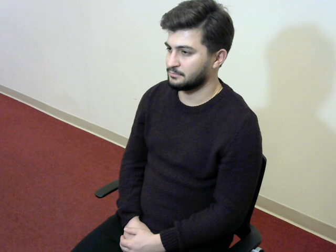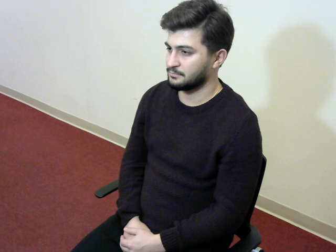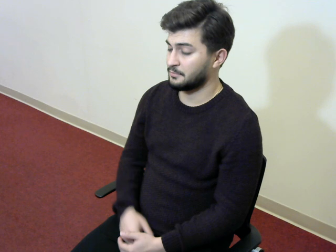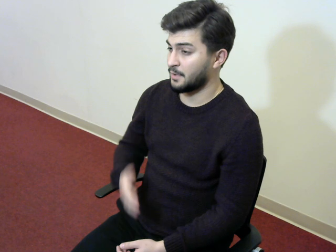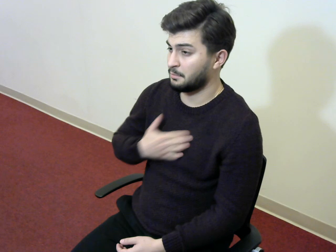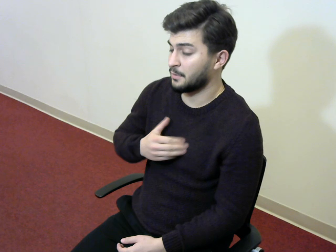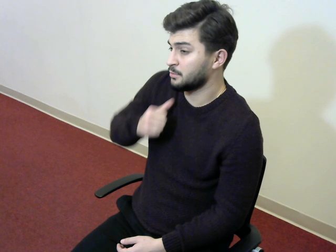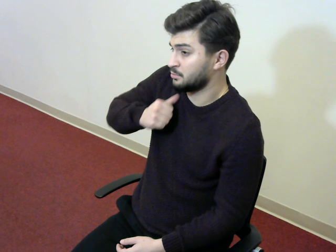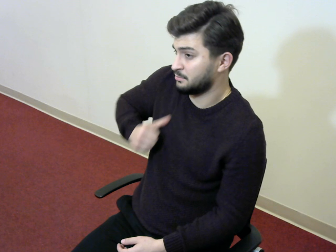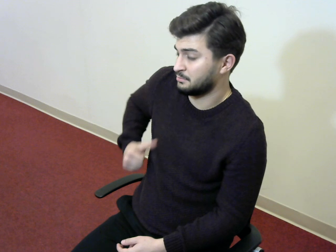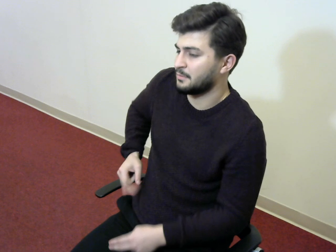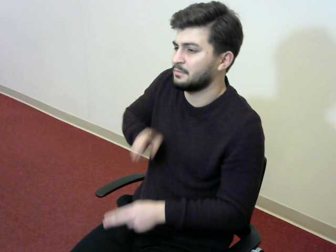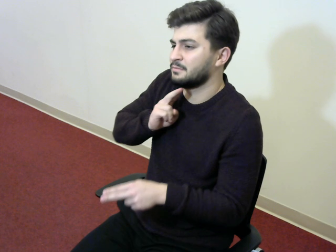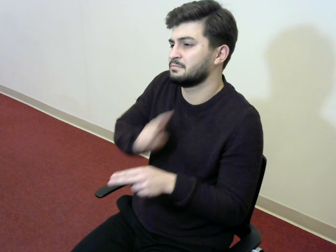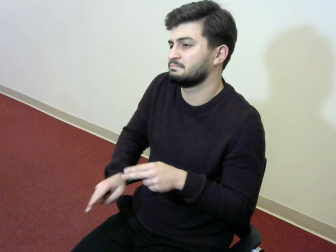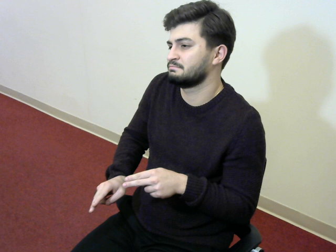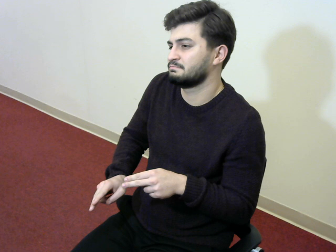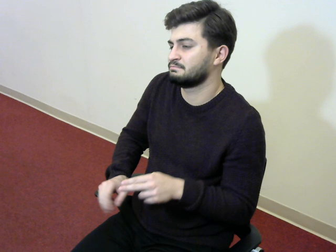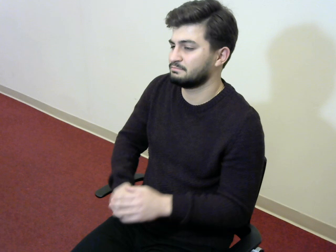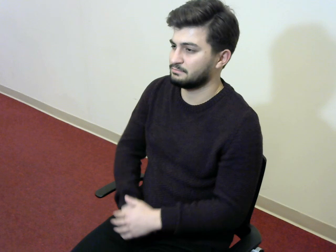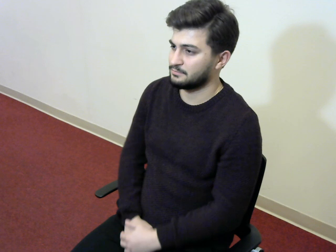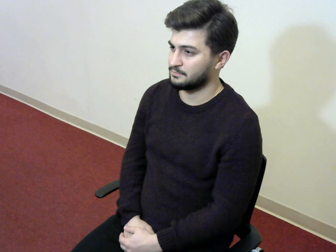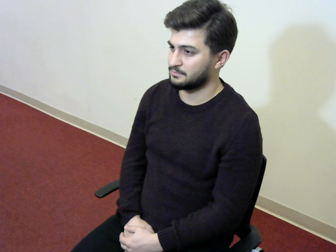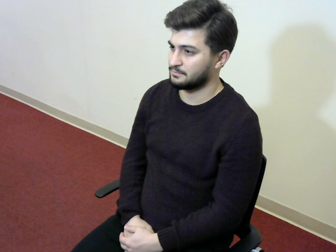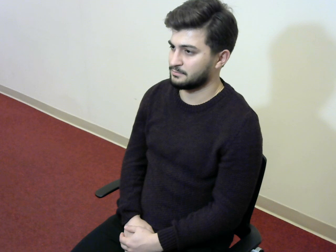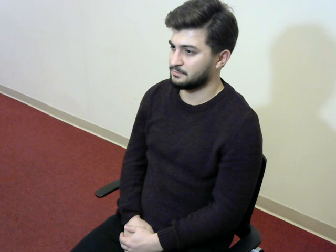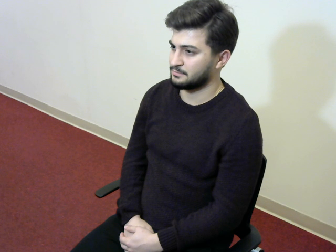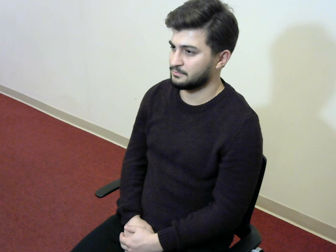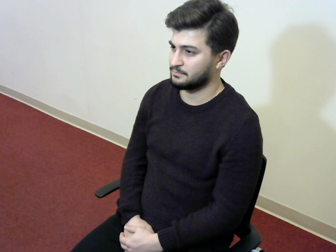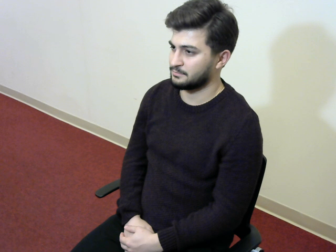Mən çantamı itirmişəm